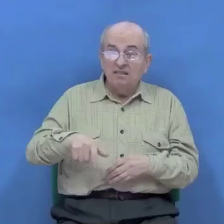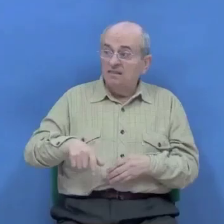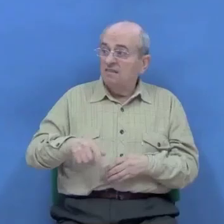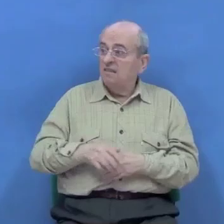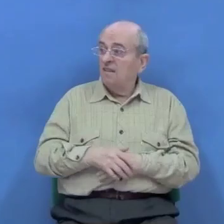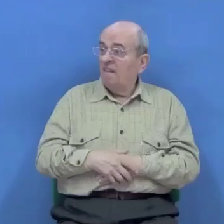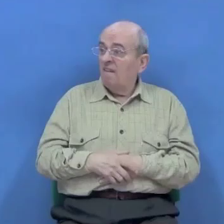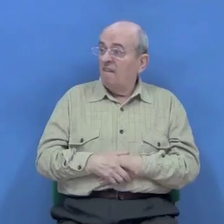Pasy.